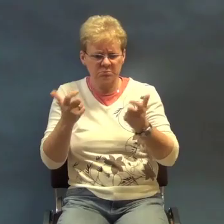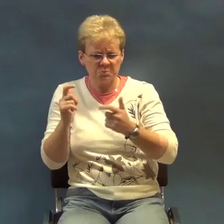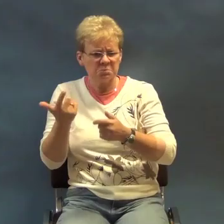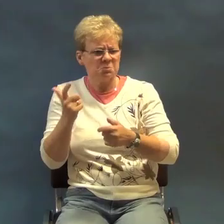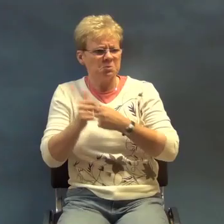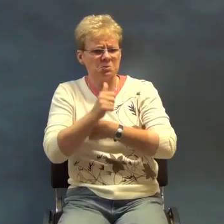O co chodzi?